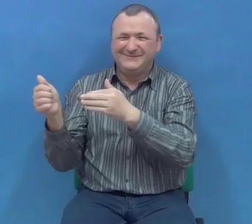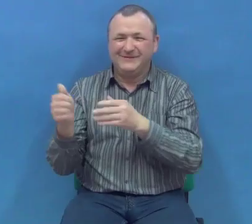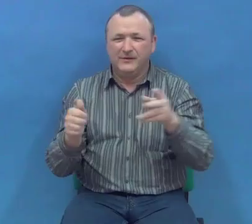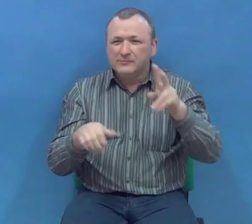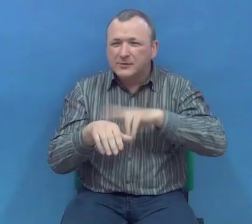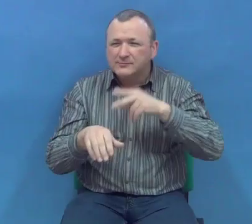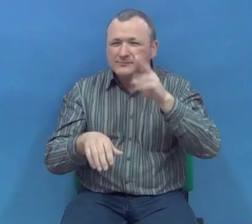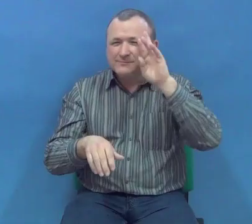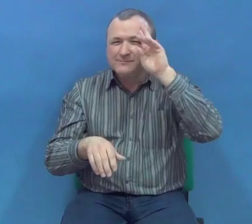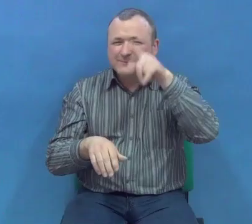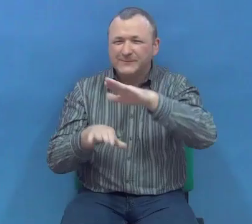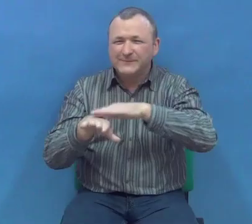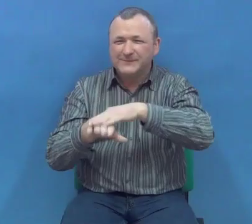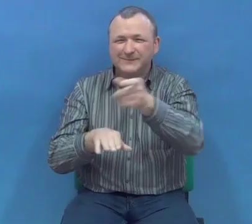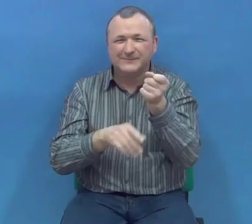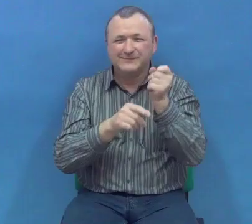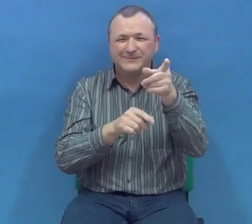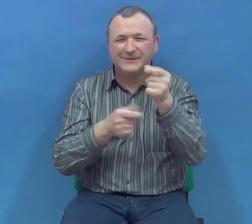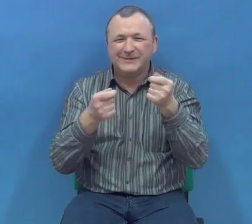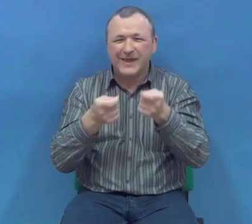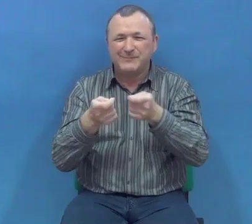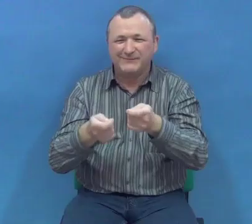Policjant się zorientował, że Charlie namówił chłopca do rzucania kamieniami.